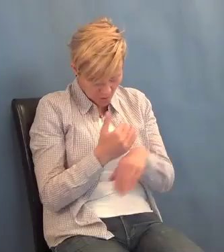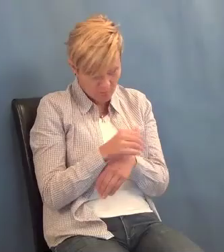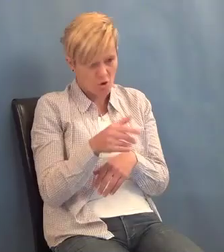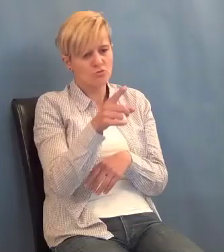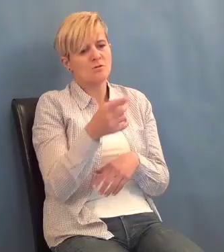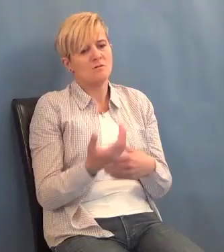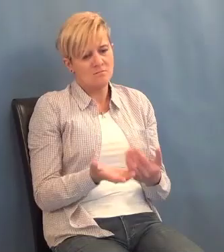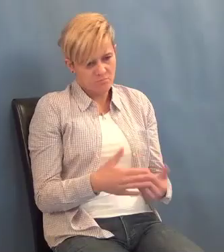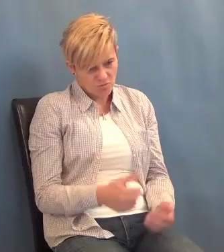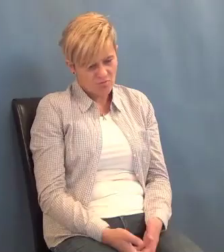Góry, tak, może.